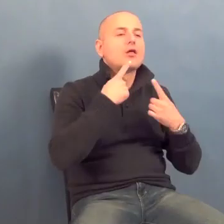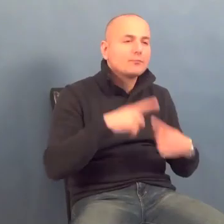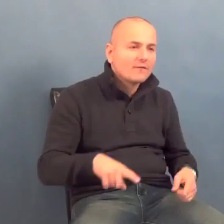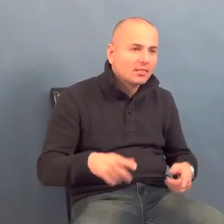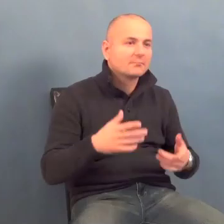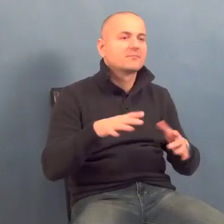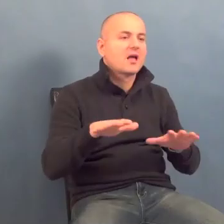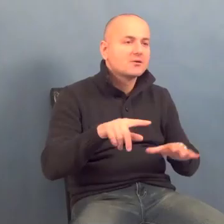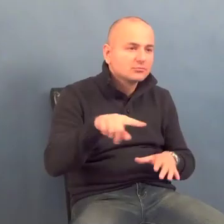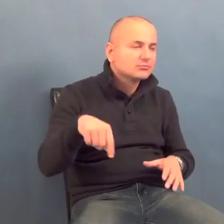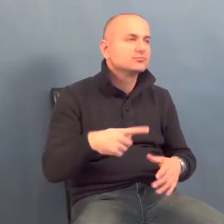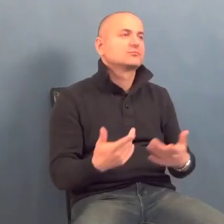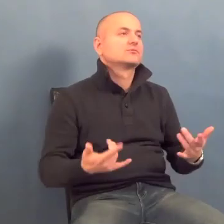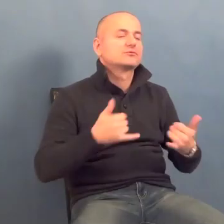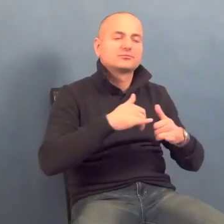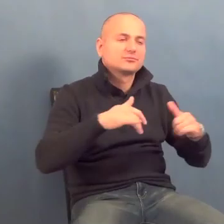Albo w nieodpowiednim miejscu.